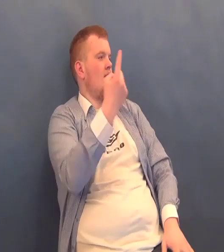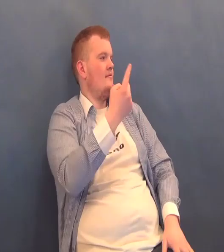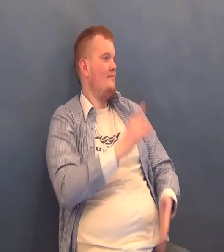Bez stroju kąpielowego.